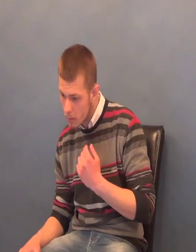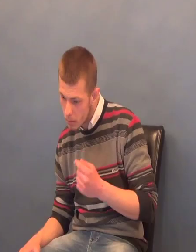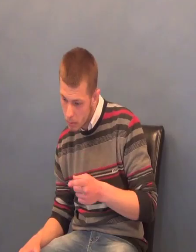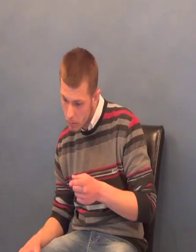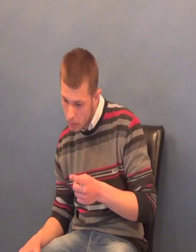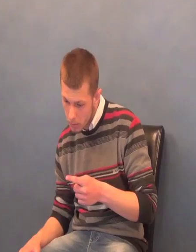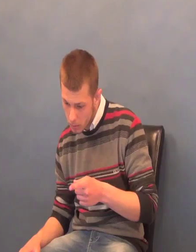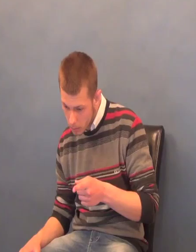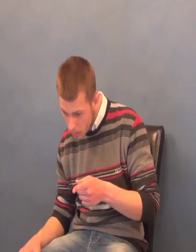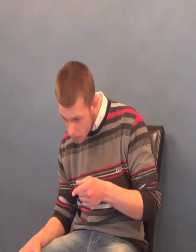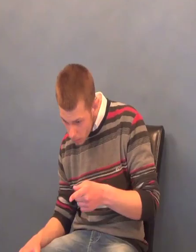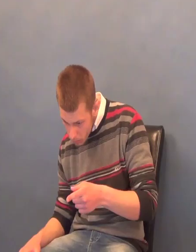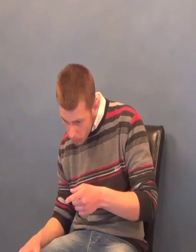To...